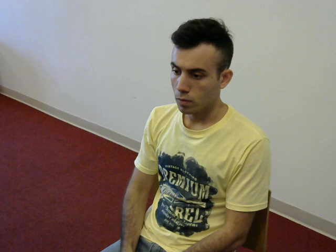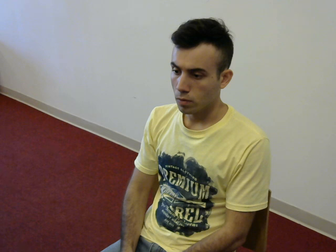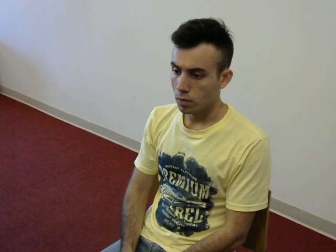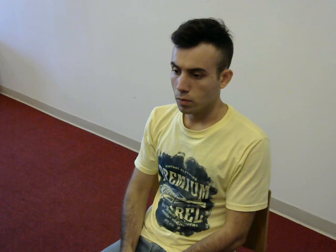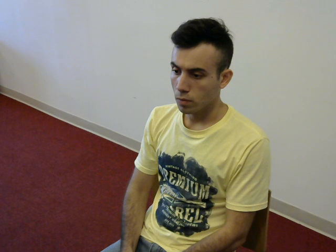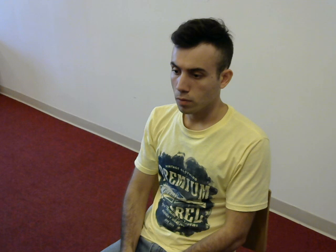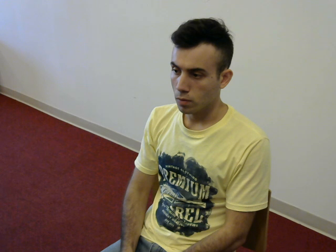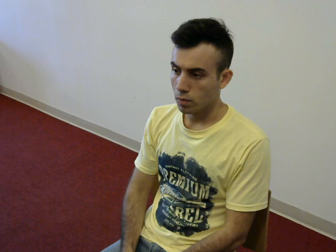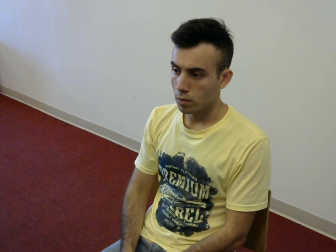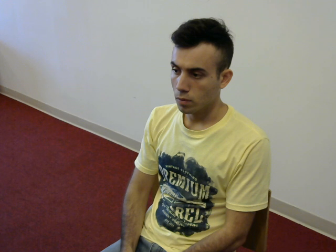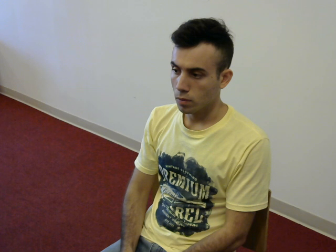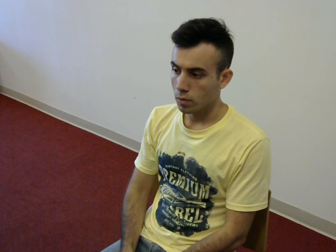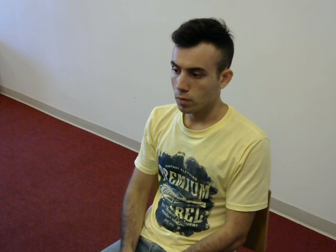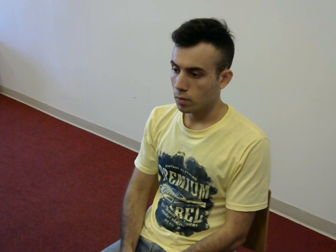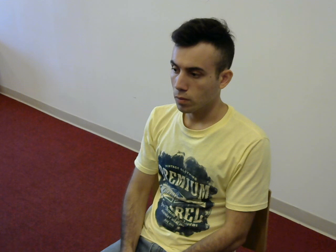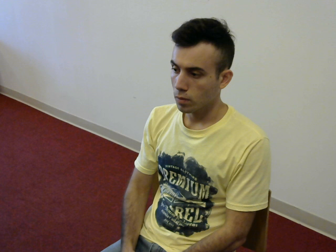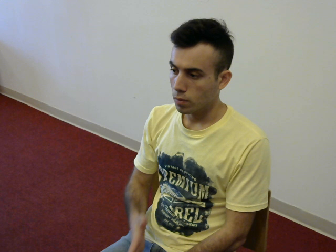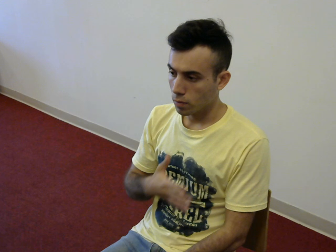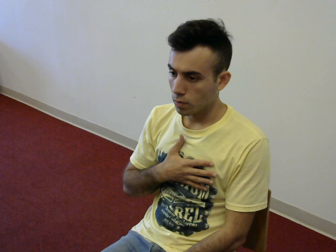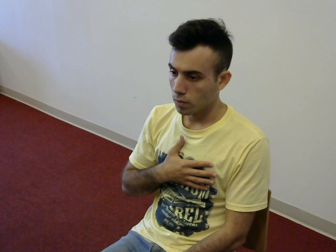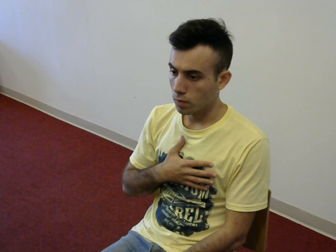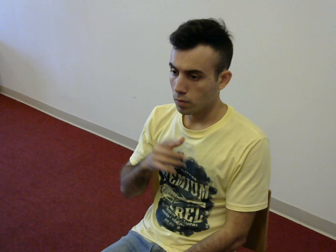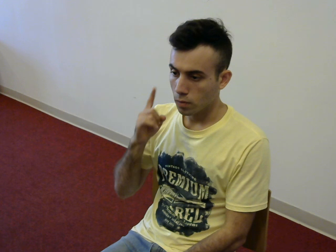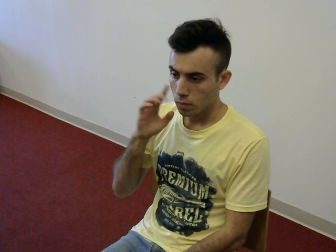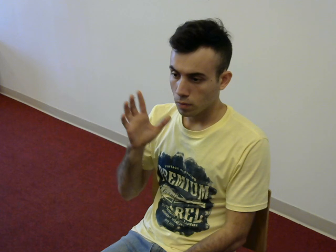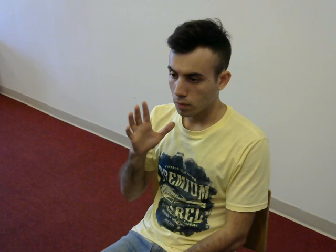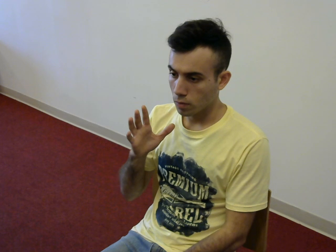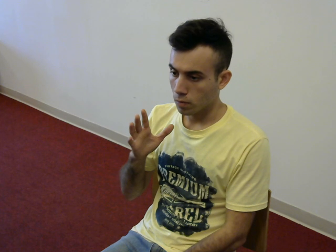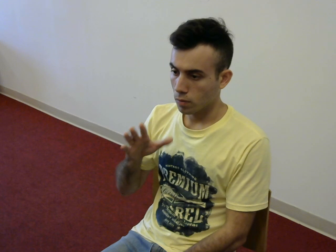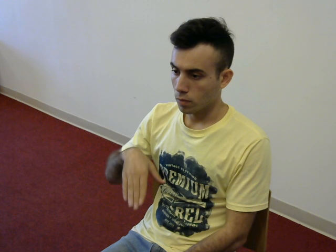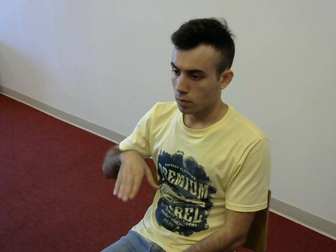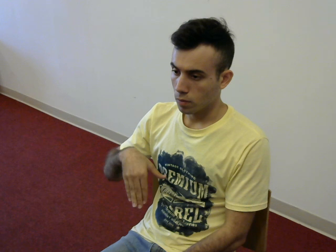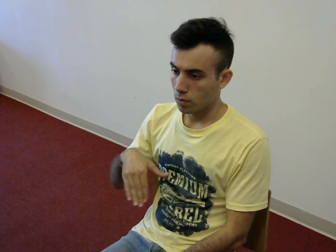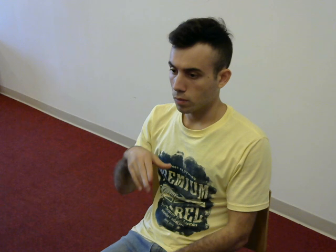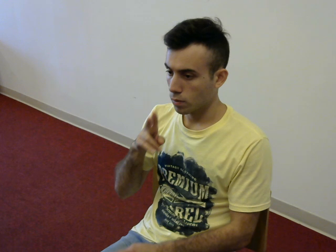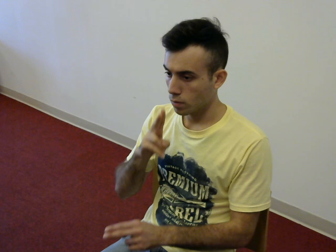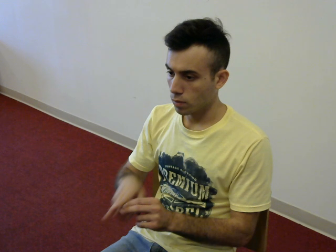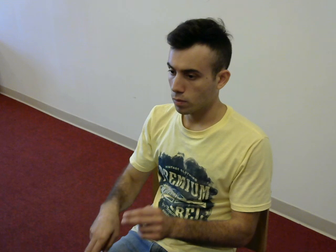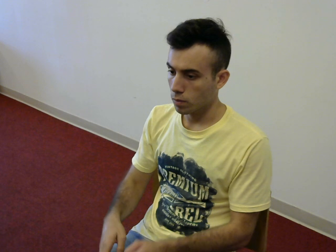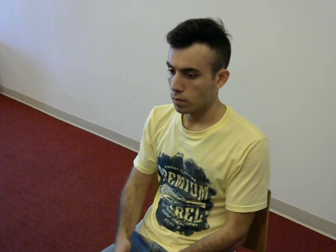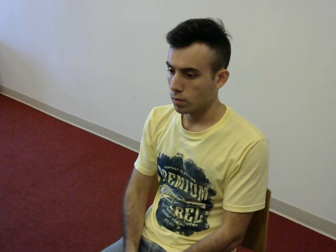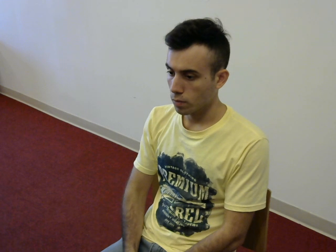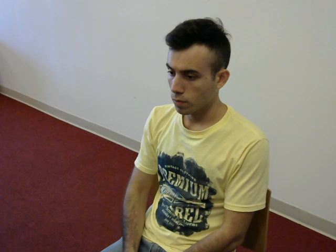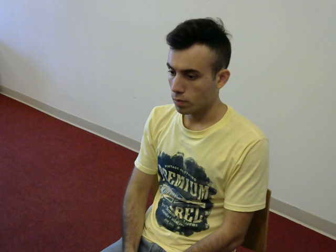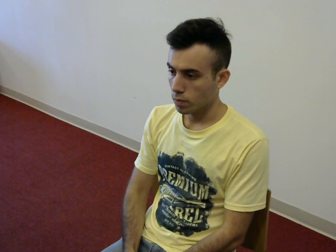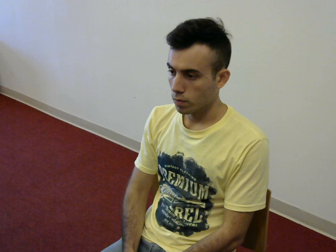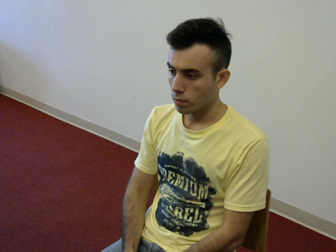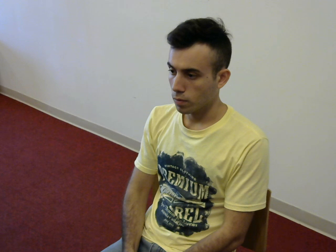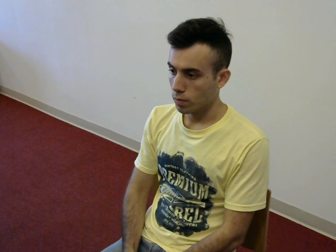Mən eşitməni sonradan itirmişəm